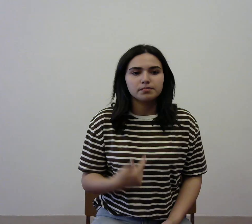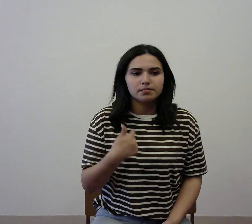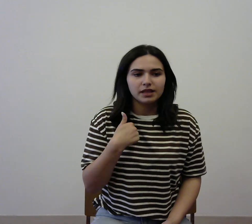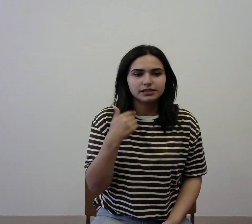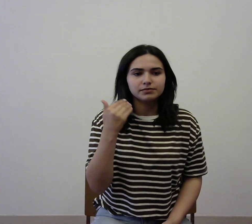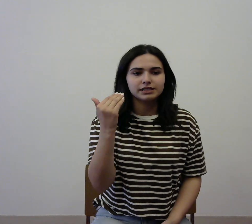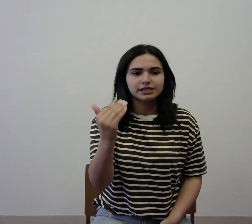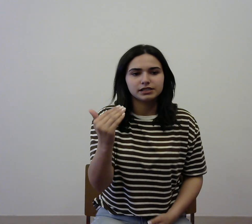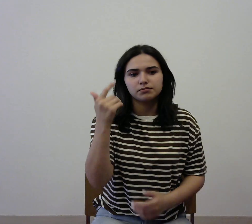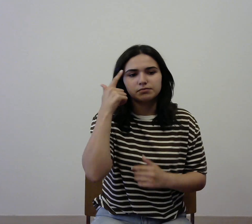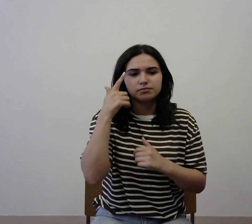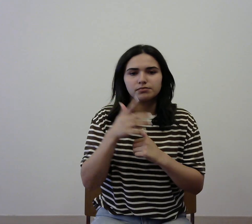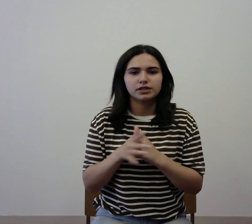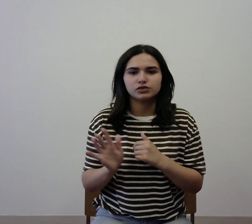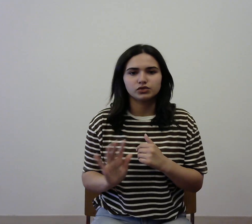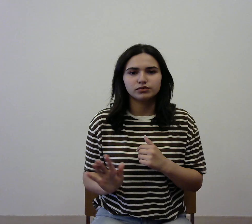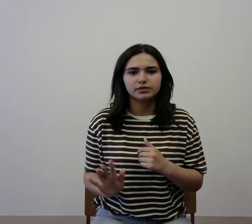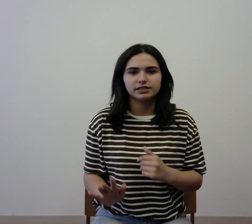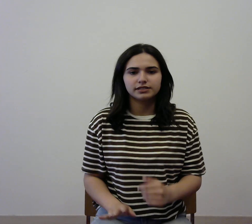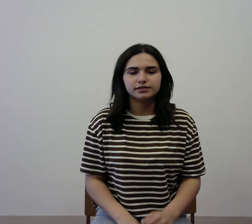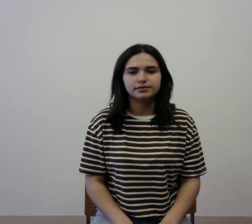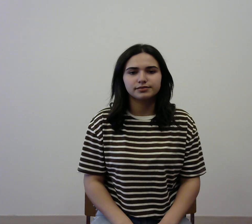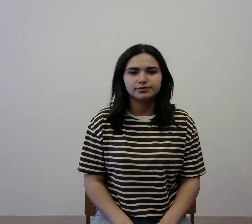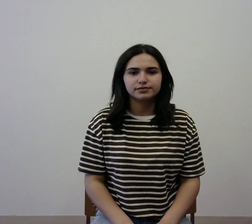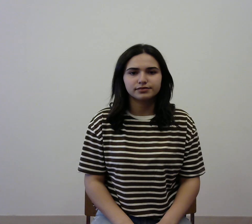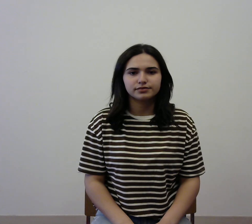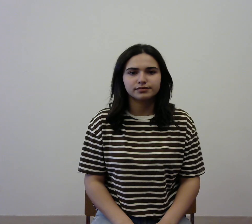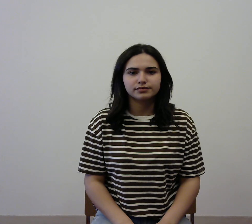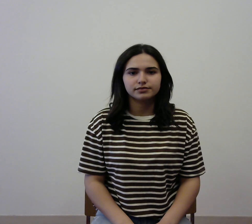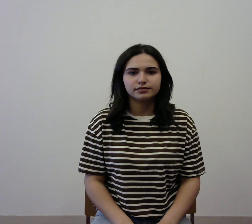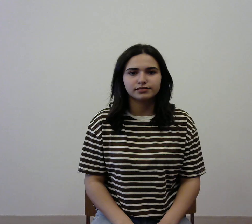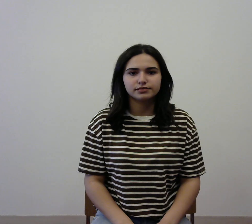Mən sizi başa düşmürəm